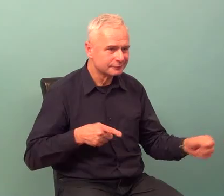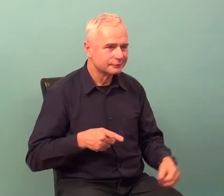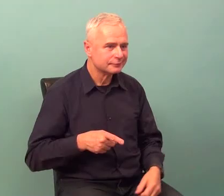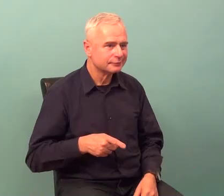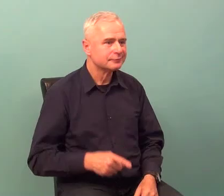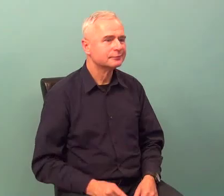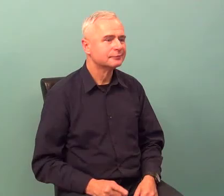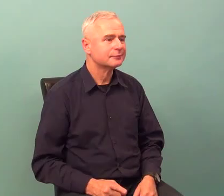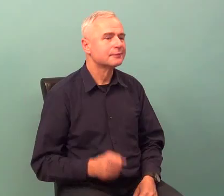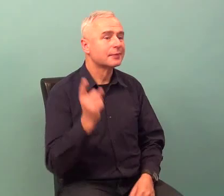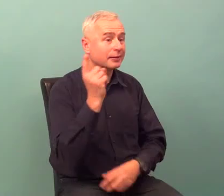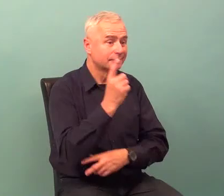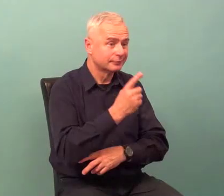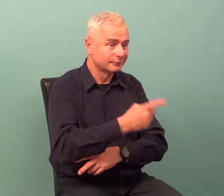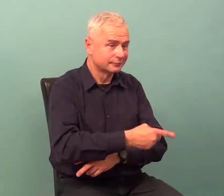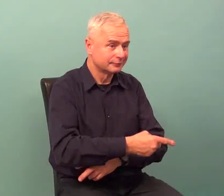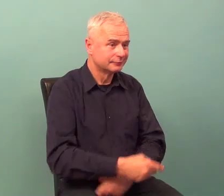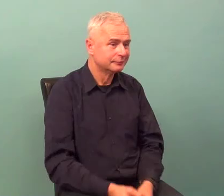Aha, wskazówką strzela.